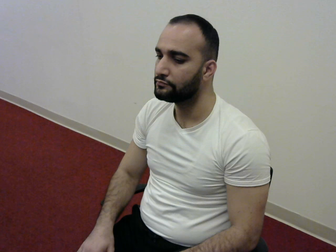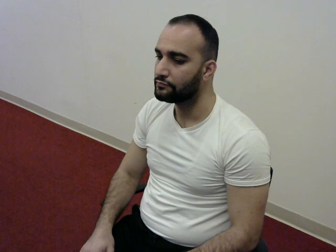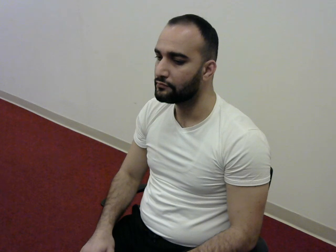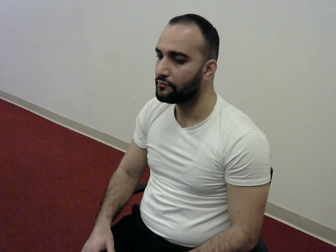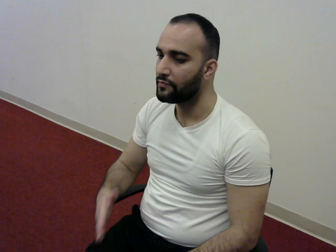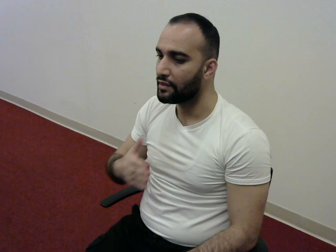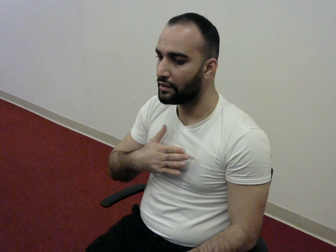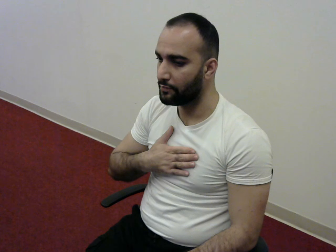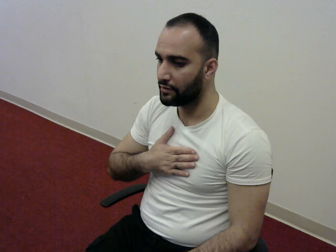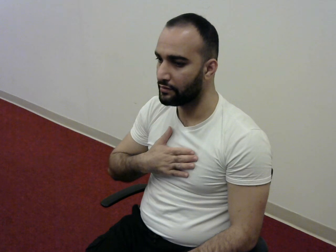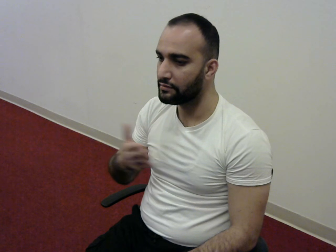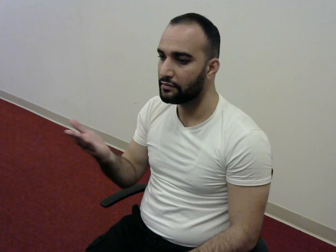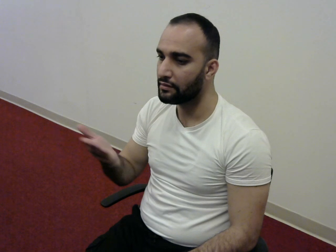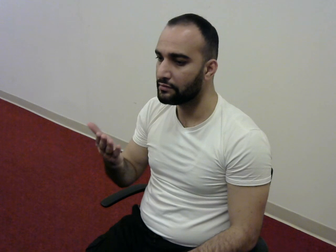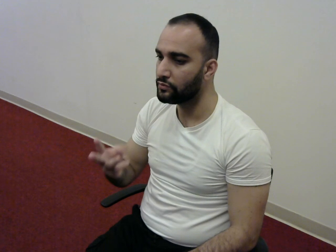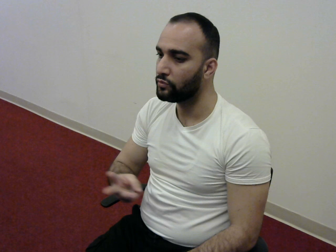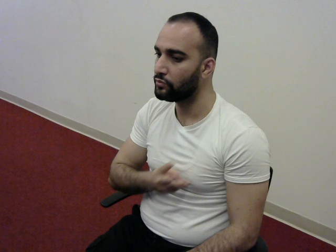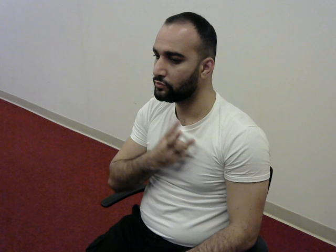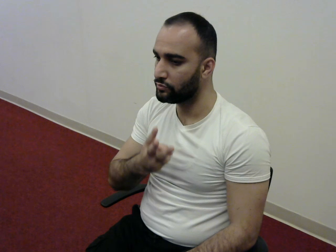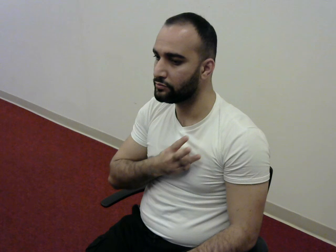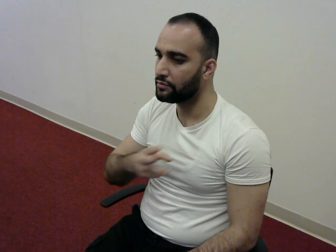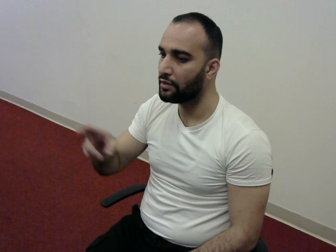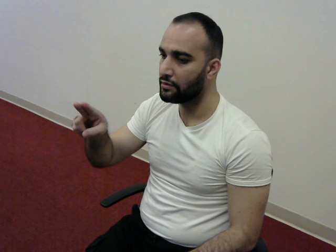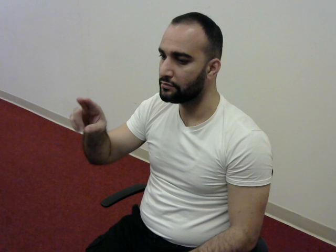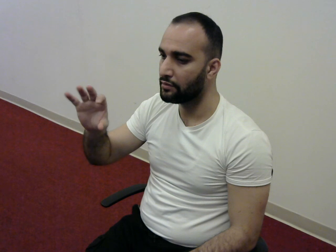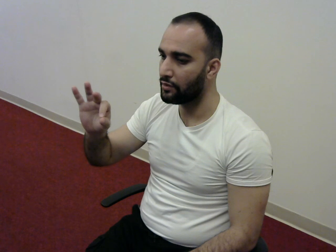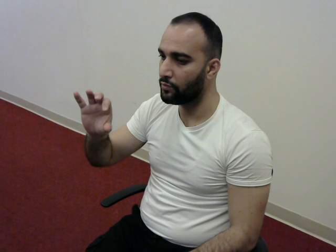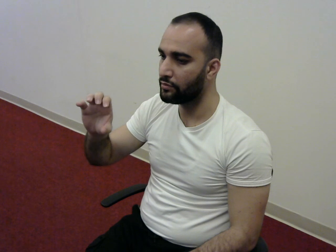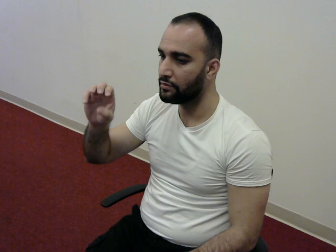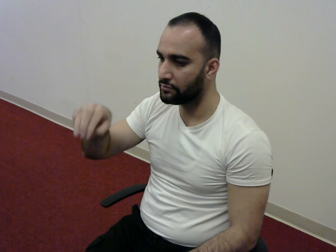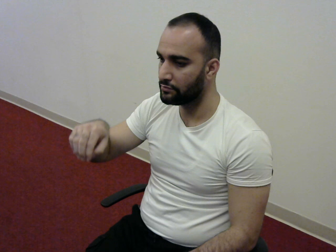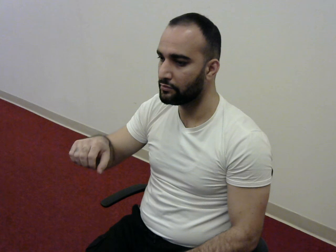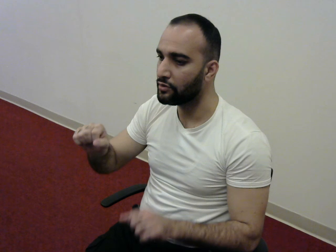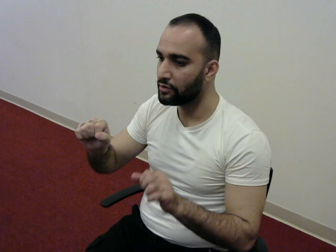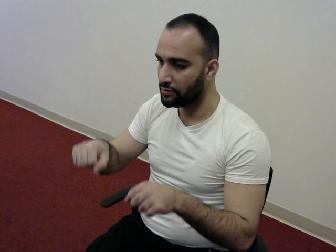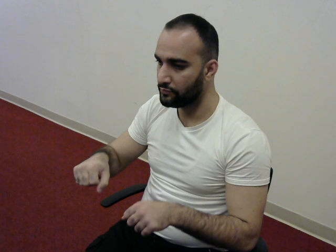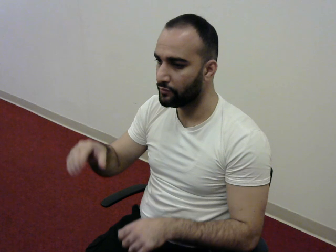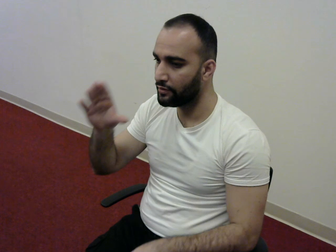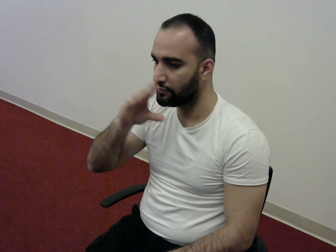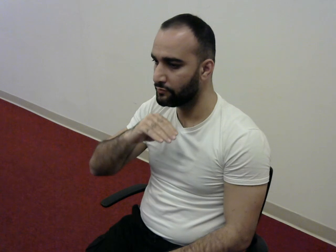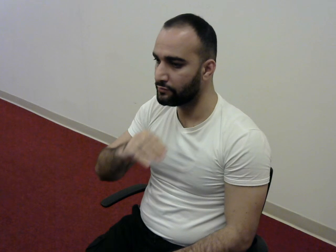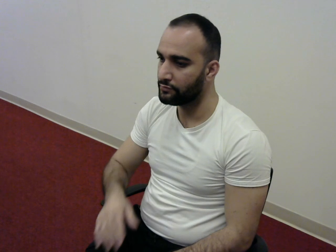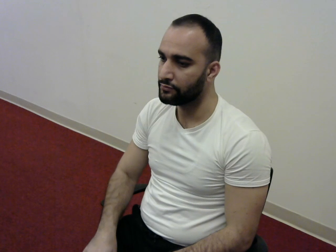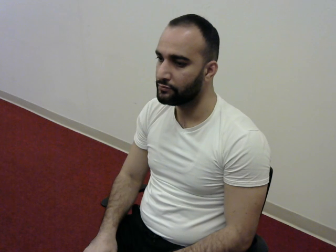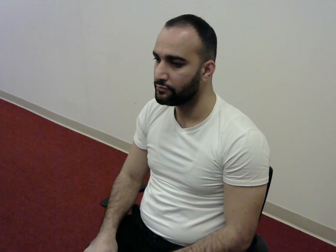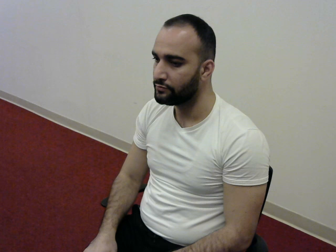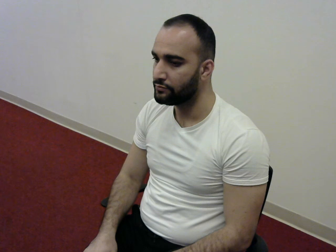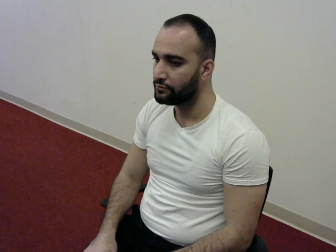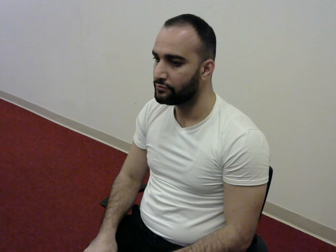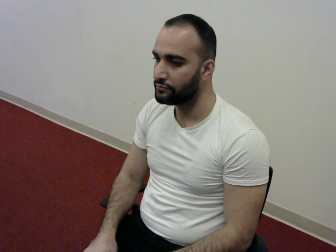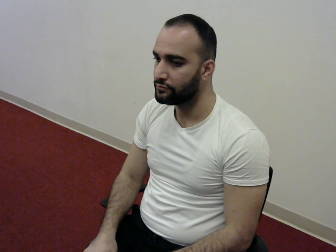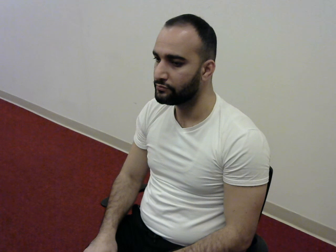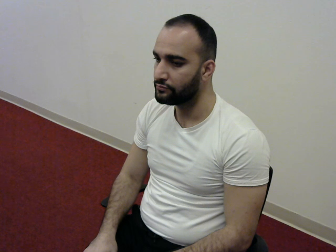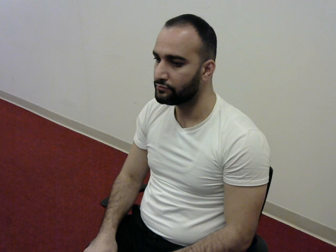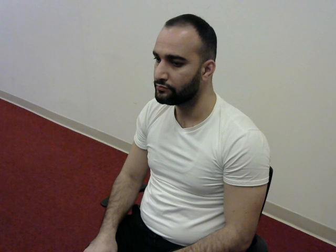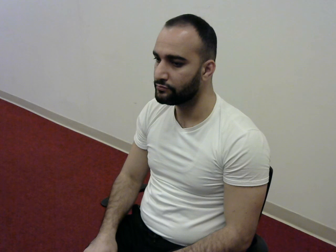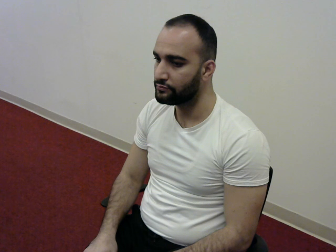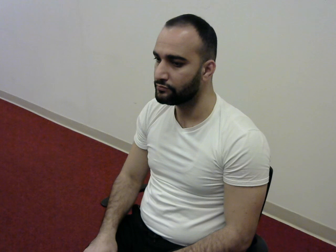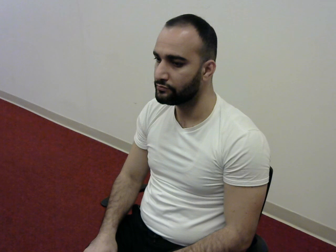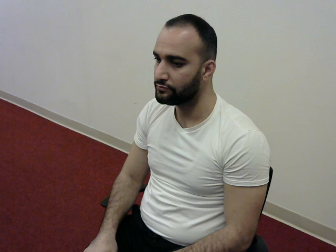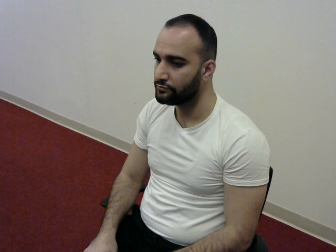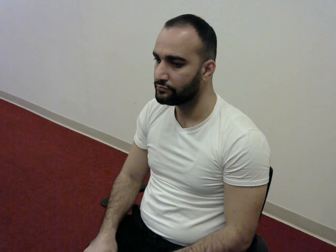Mən necə könüllü DOST ola bilərəm?